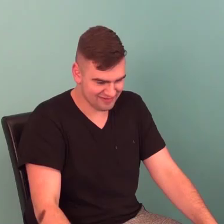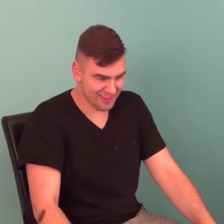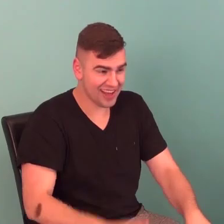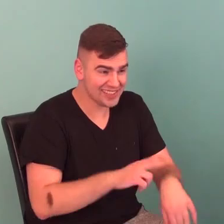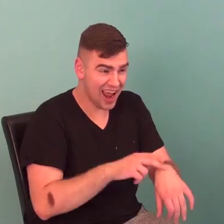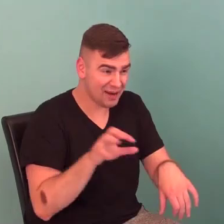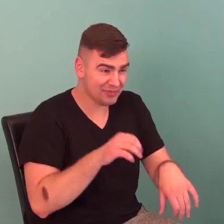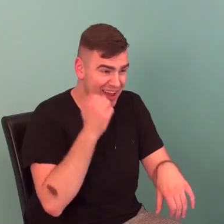Zegar kradł jabłka.